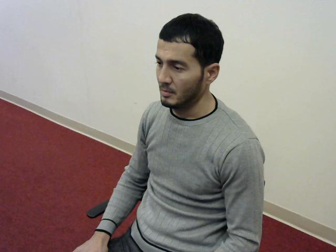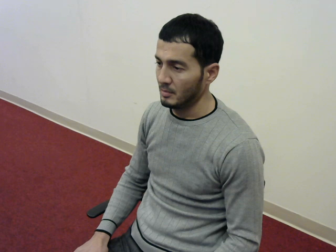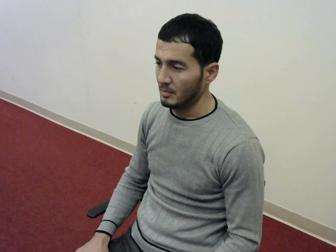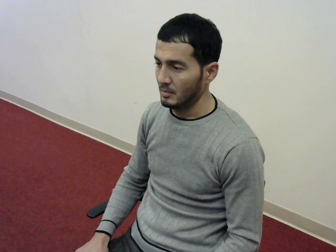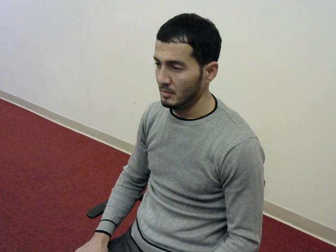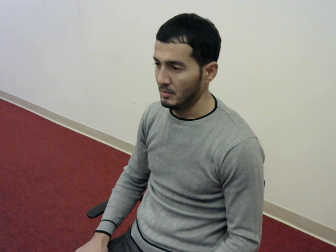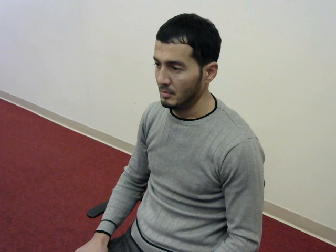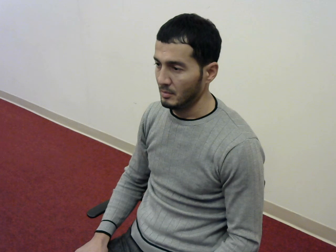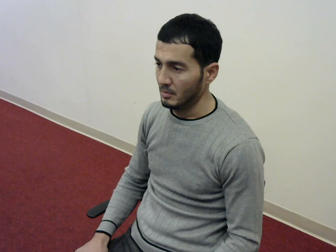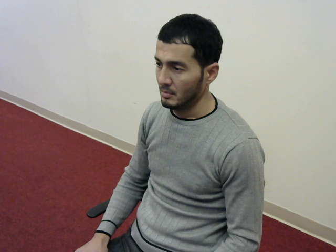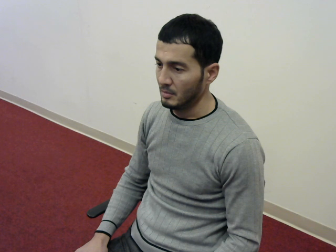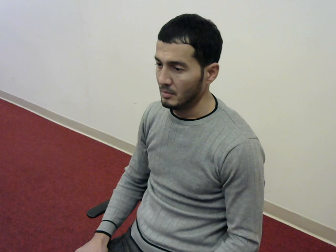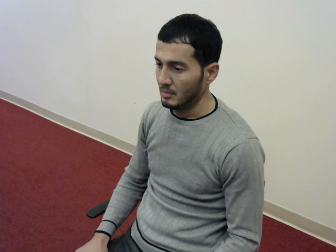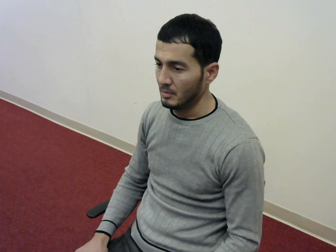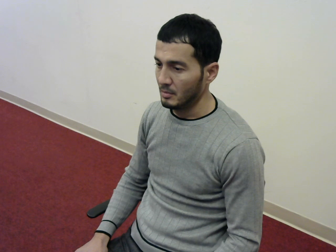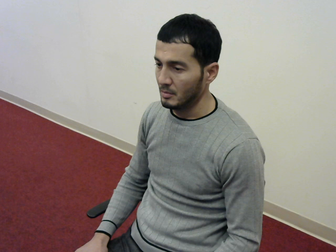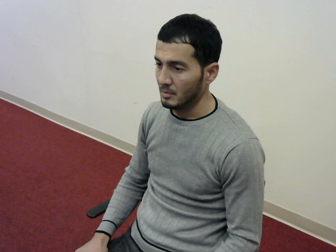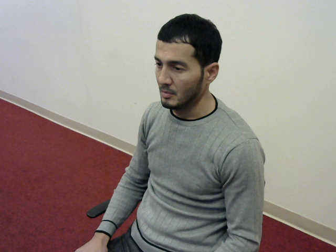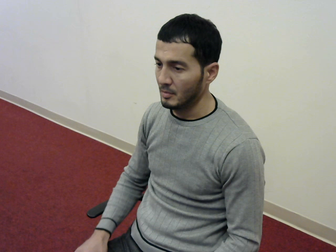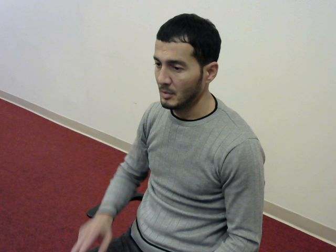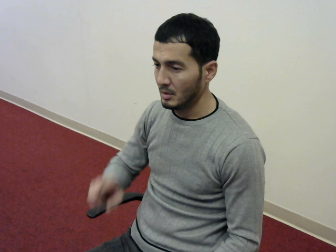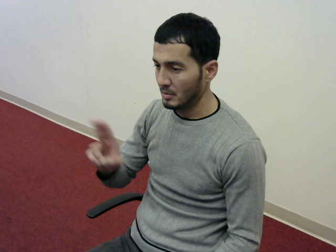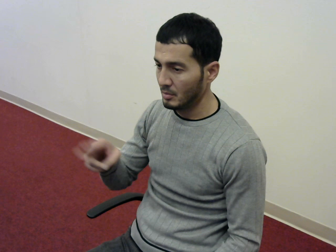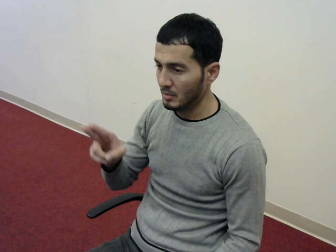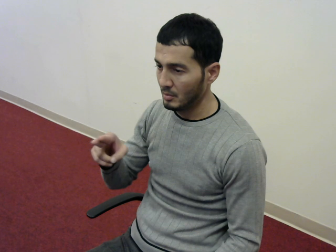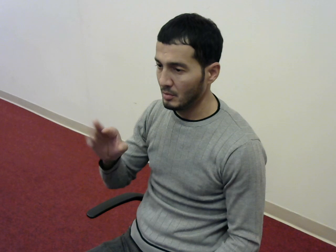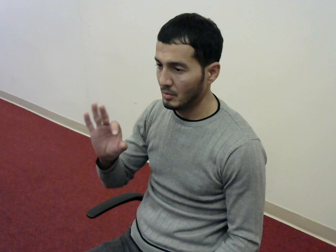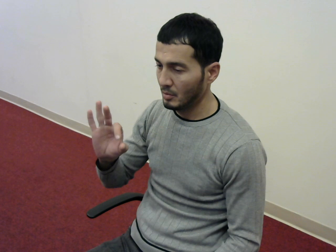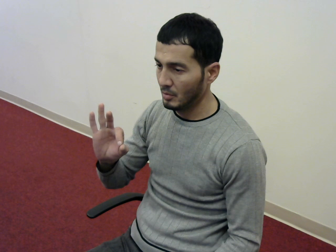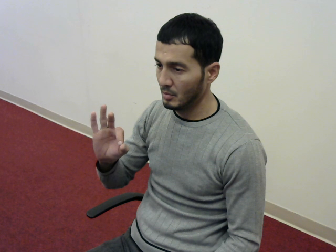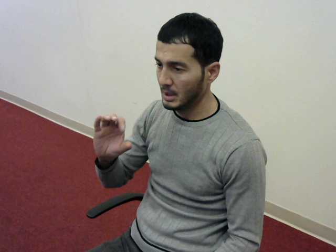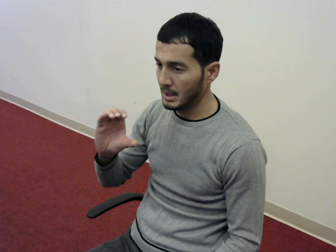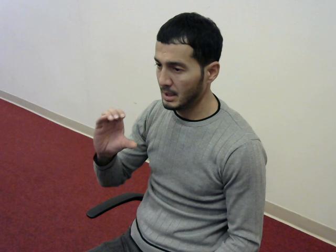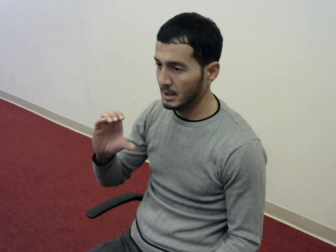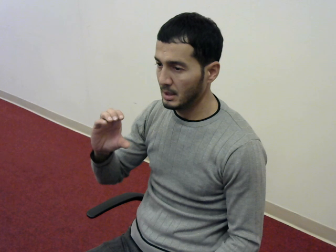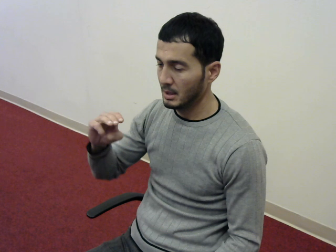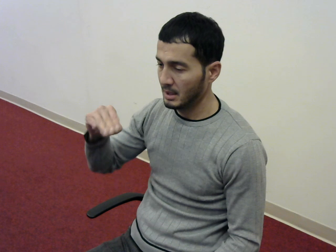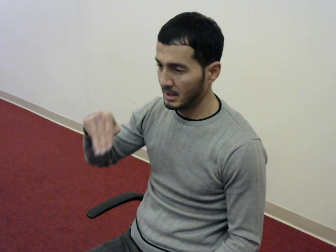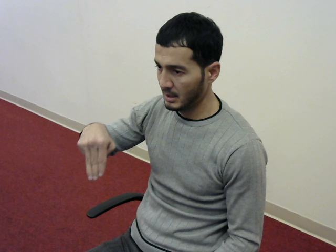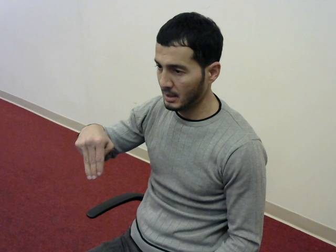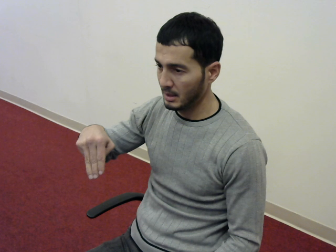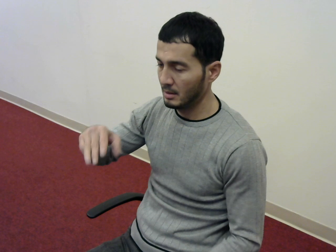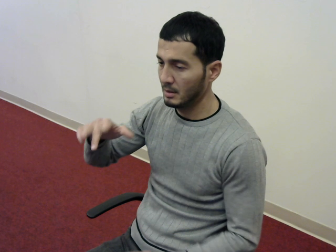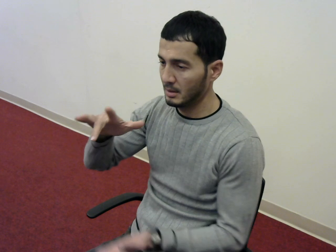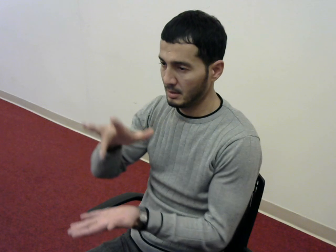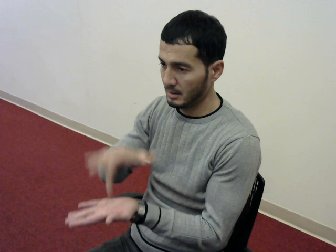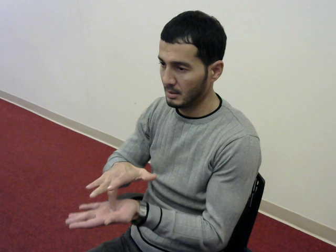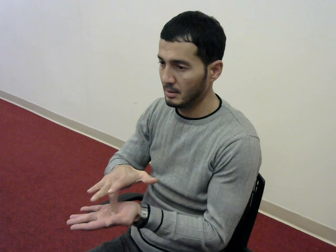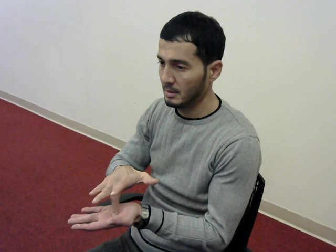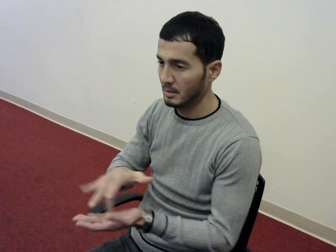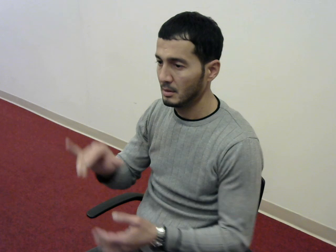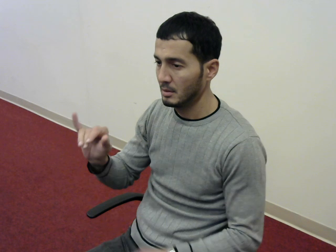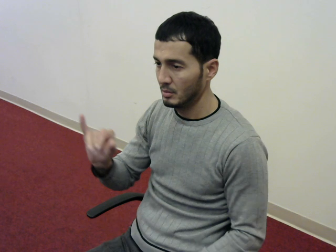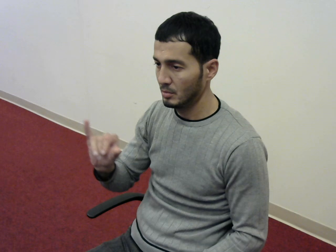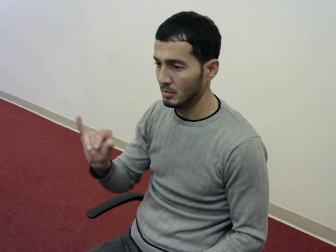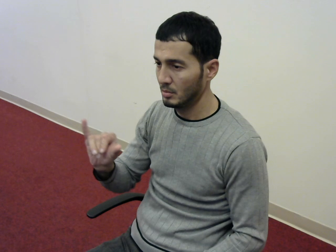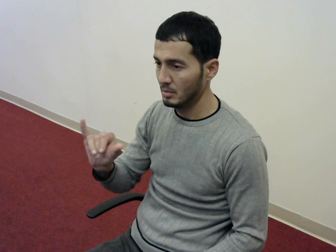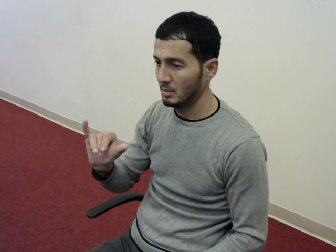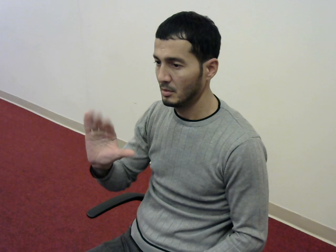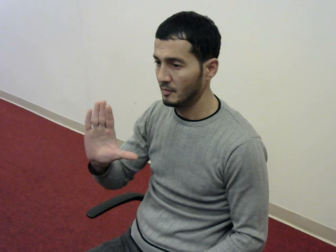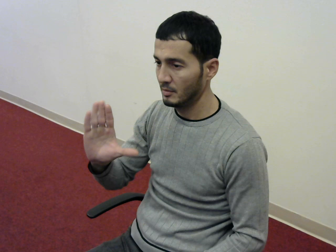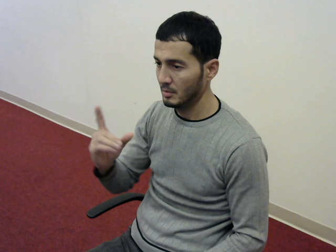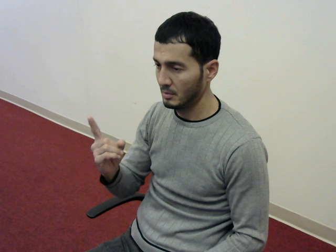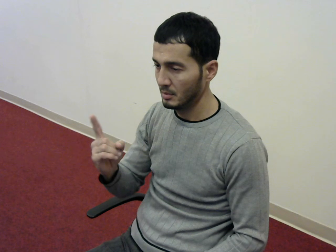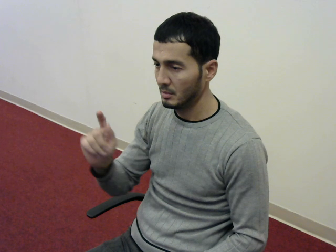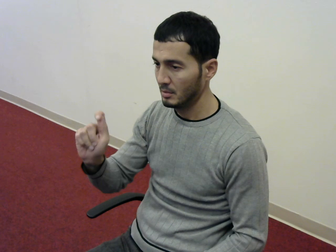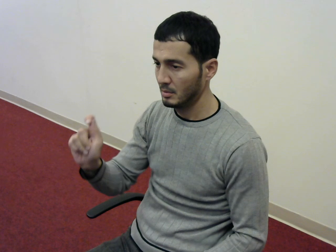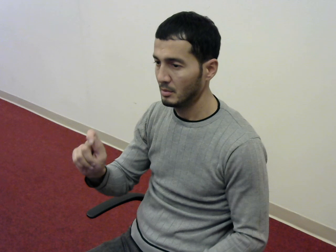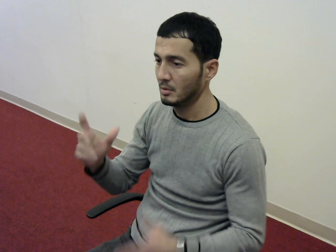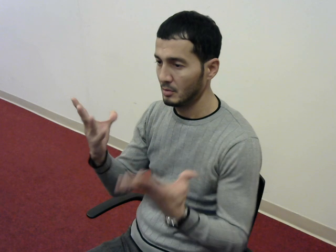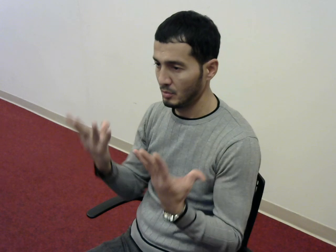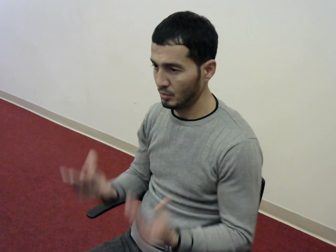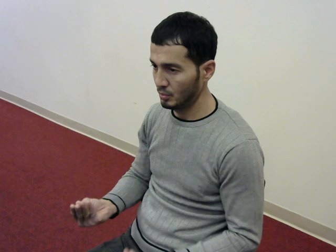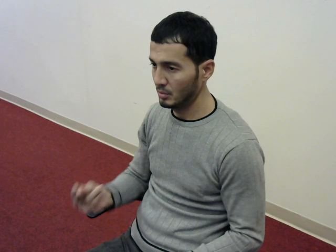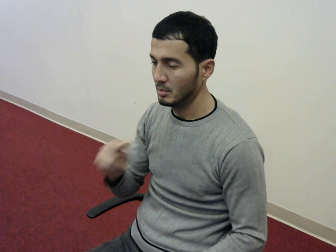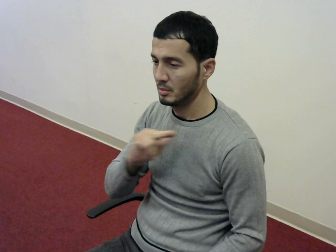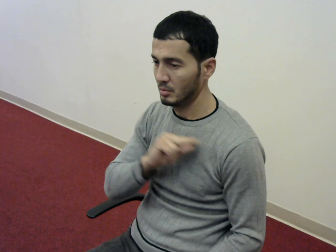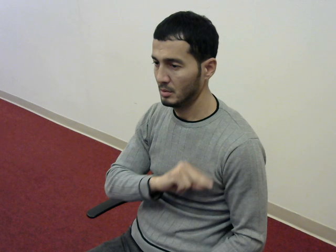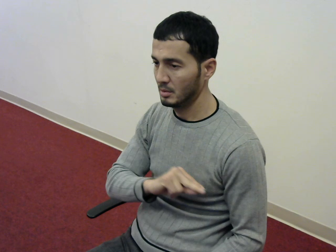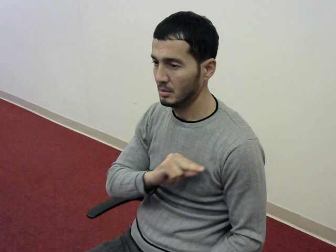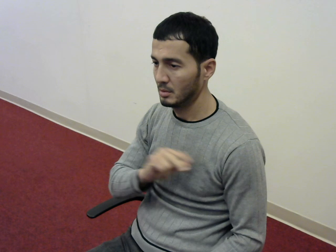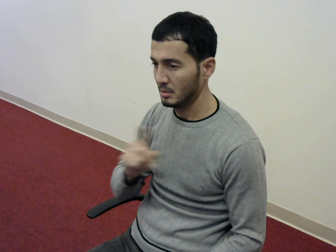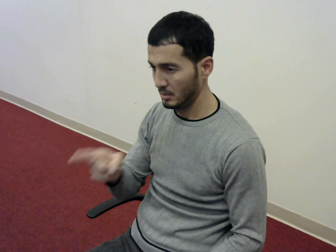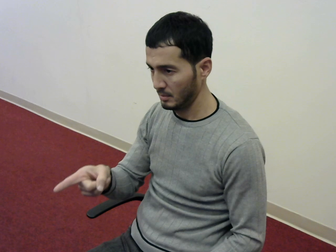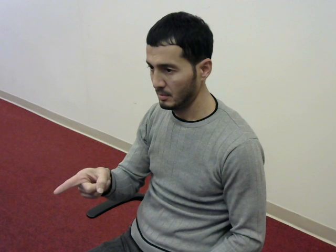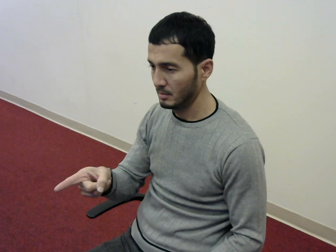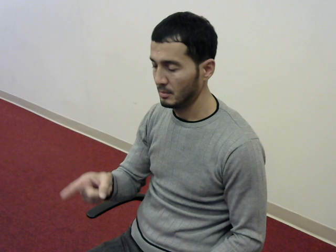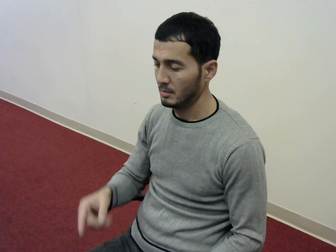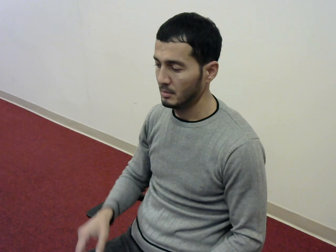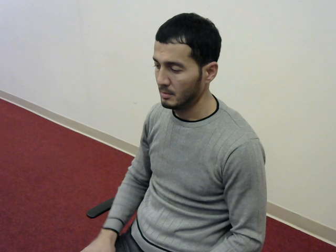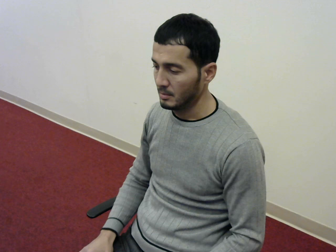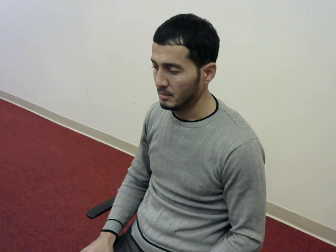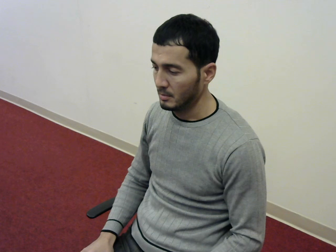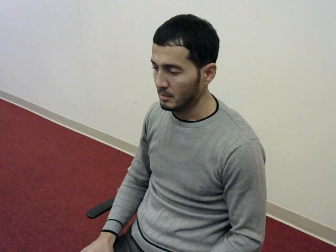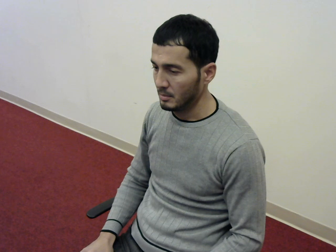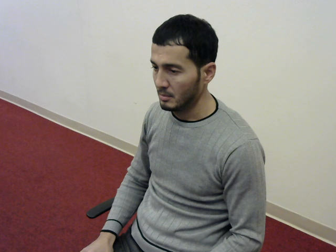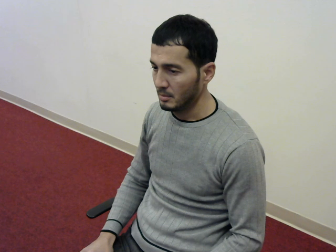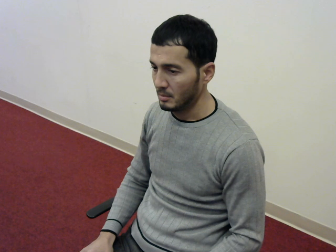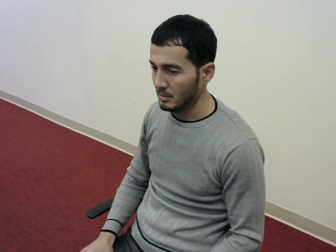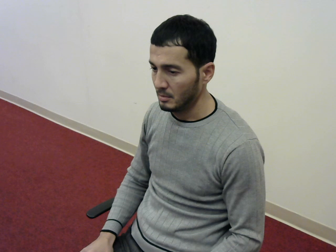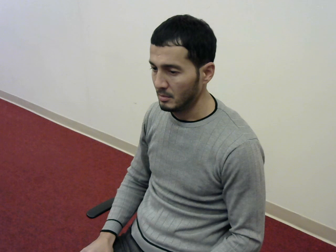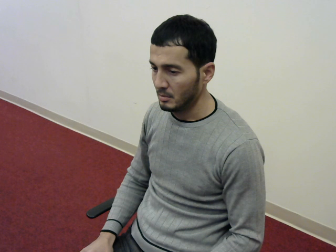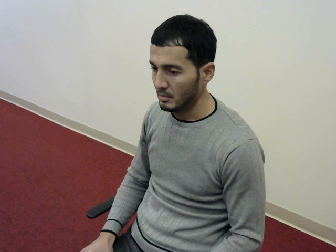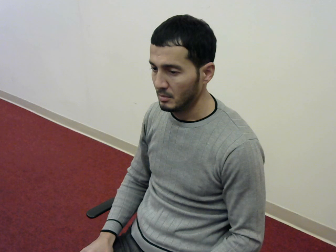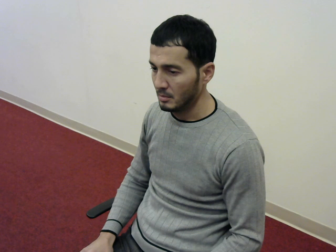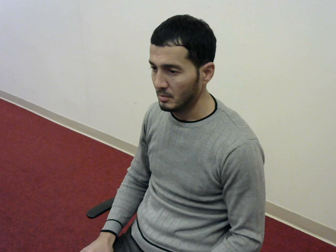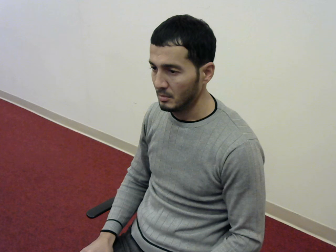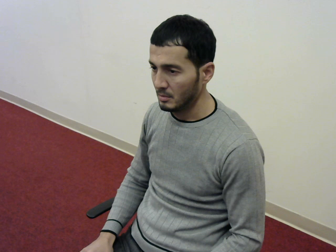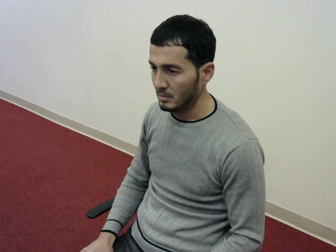DOST mərkəzləri şənbə və bazar günü işləyirmi?